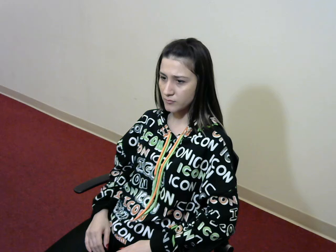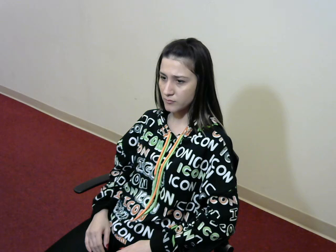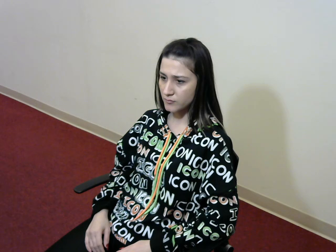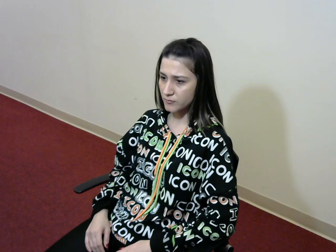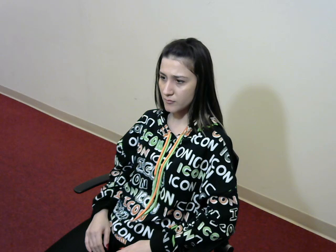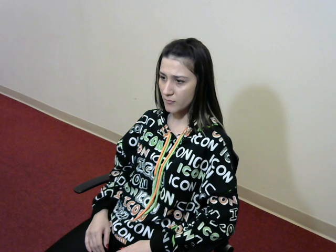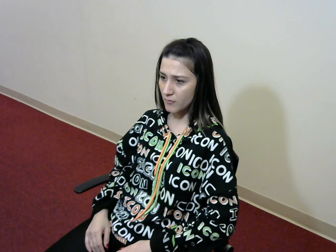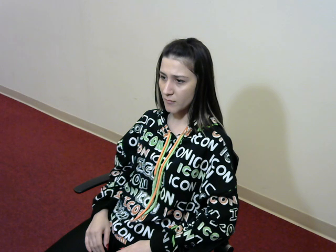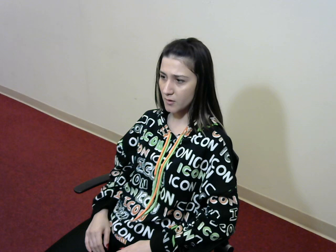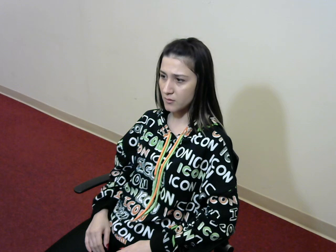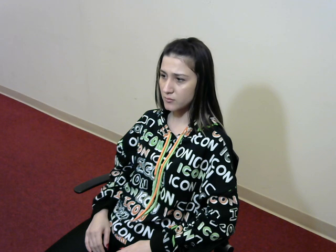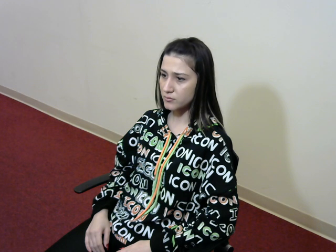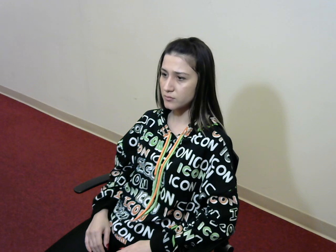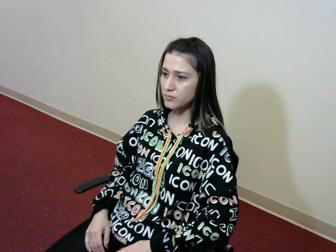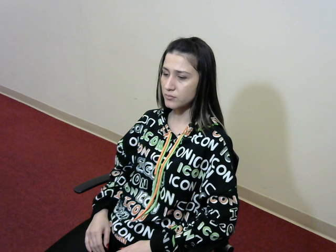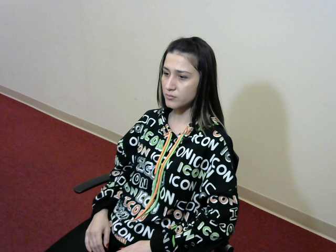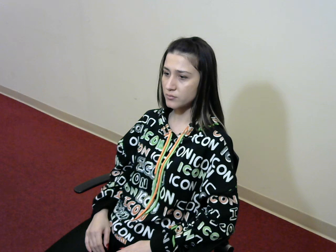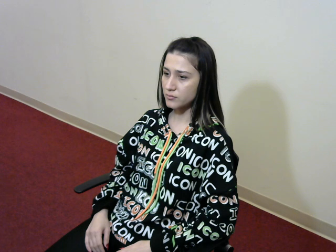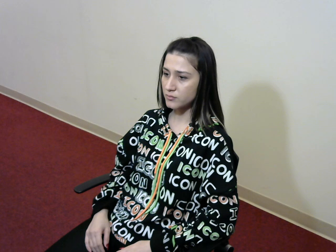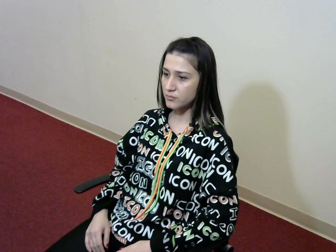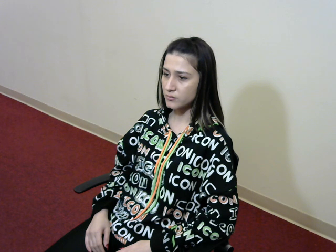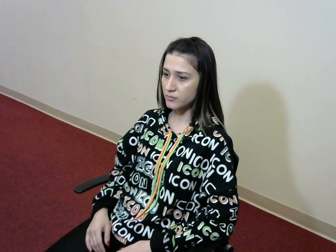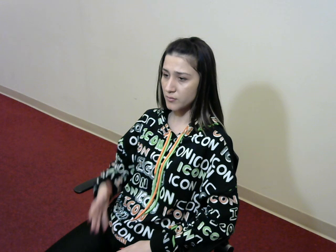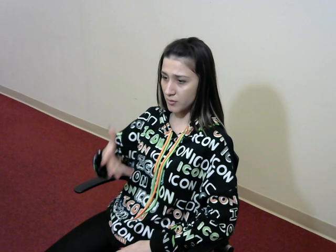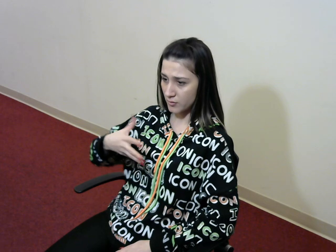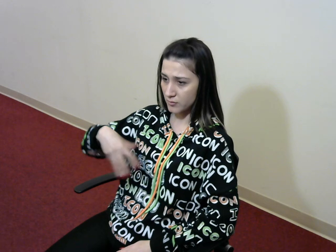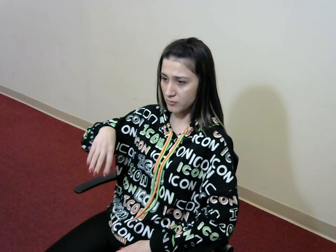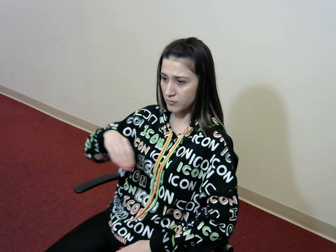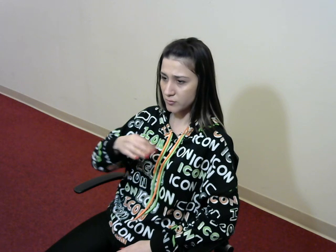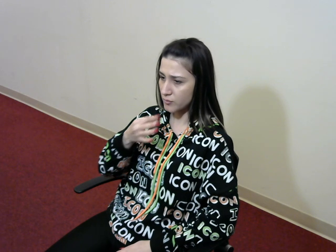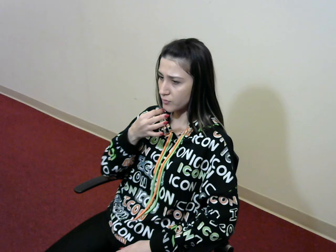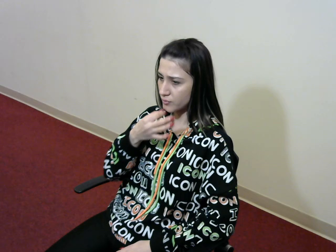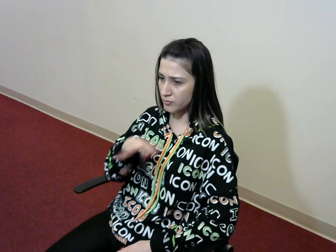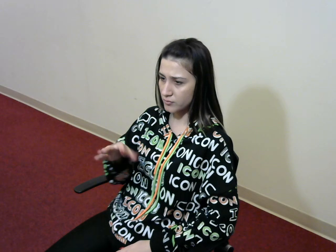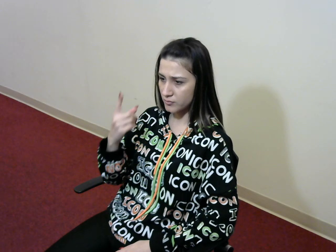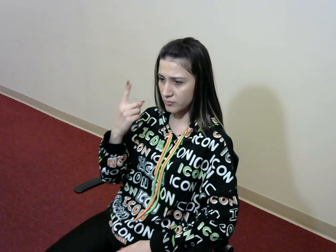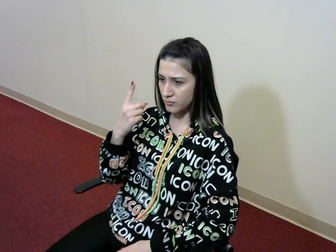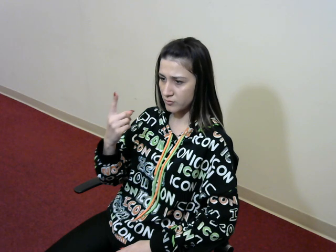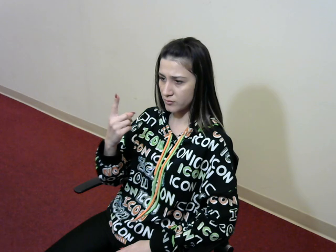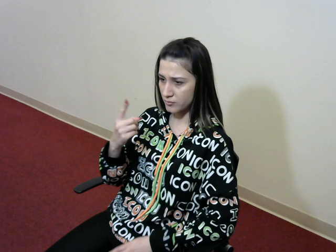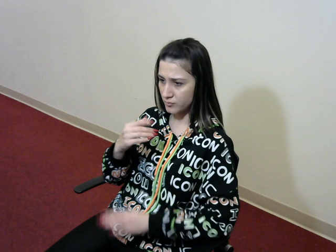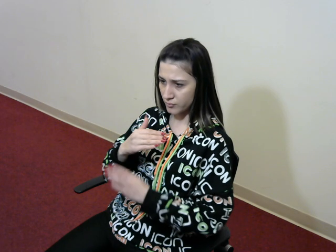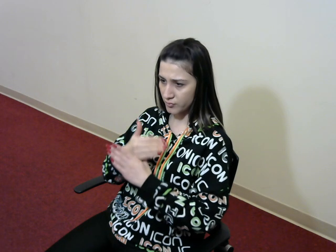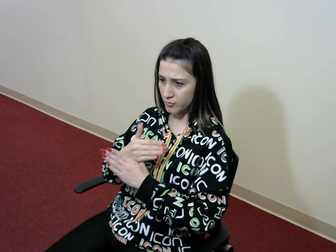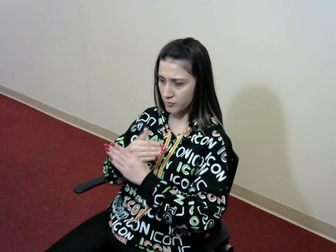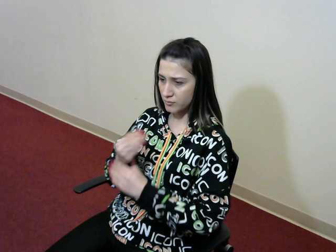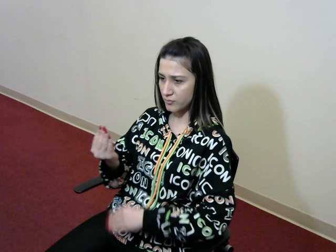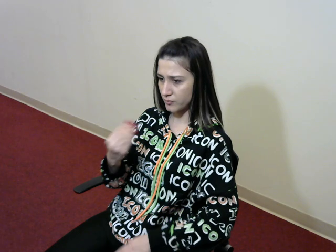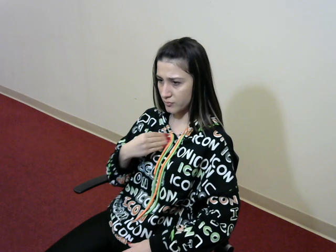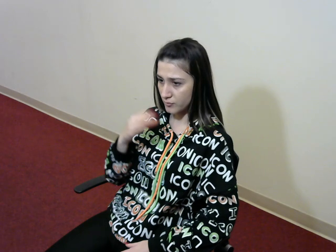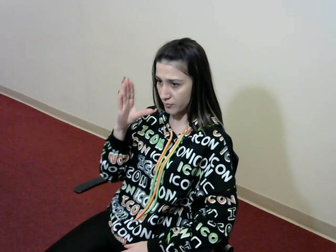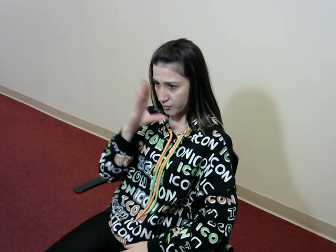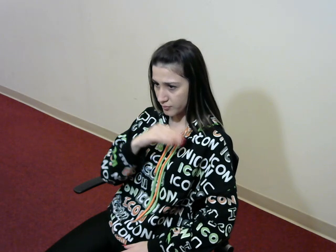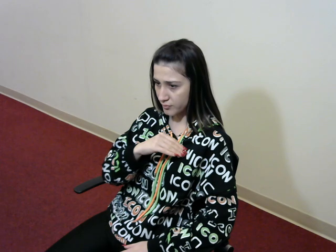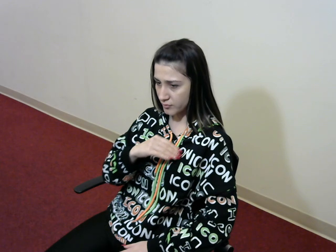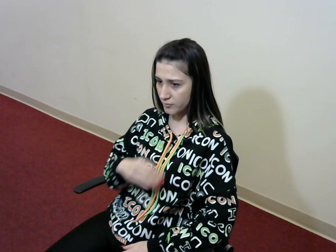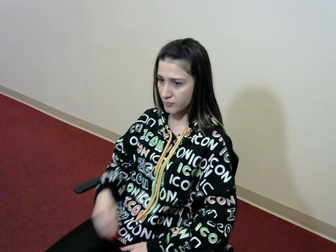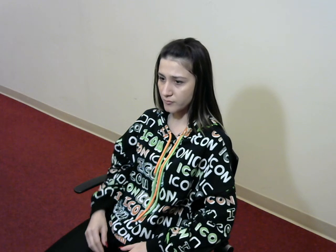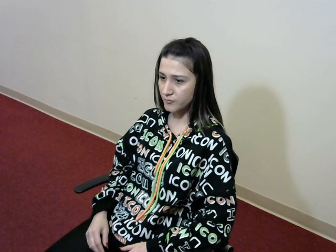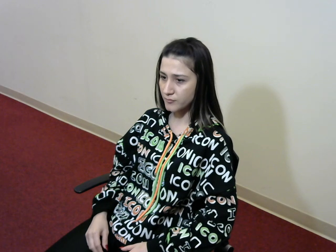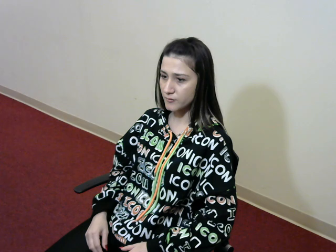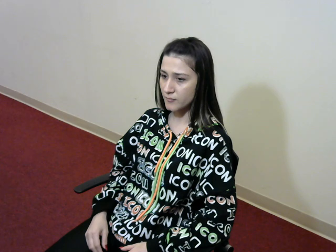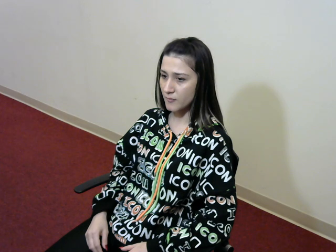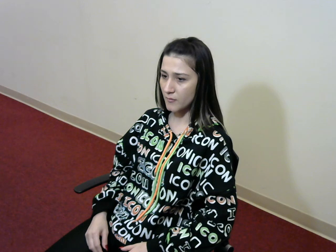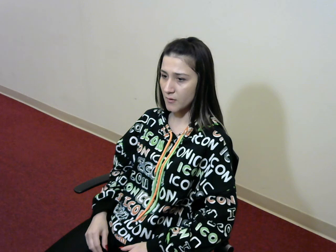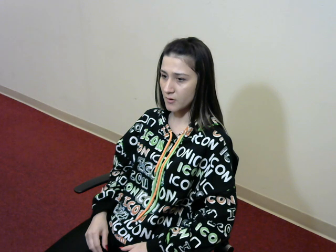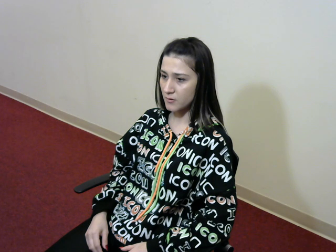Bizə hər hansı bir yardım düşürmü?